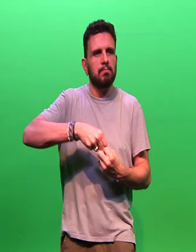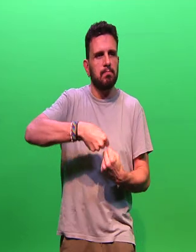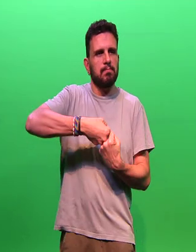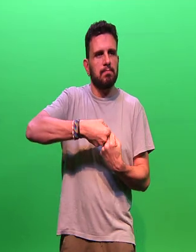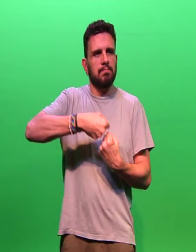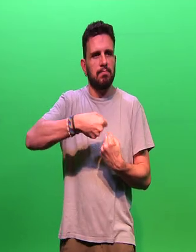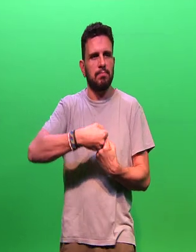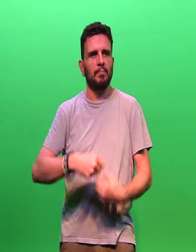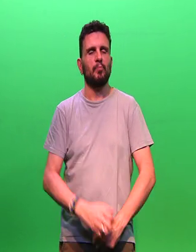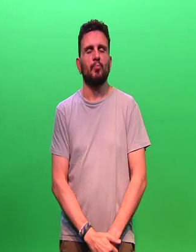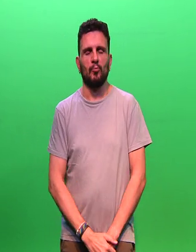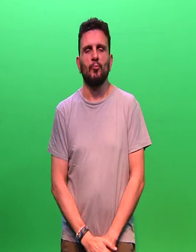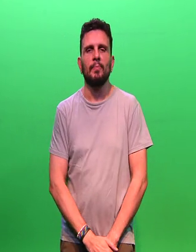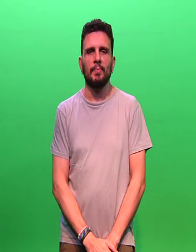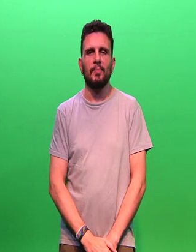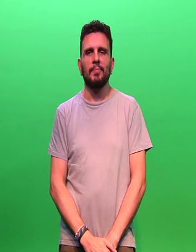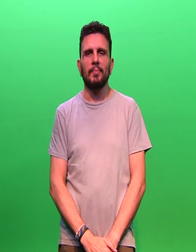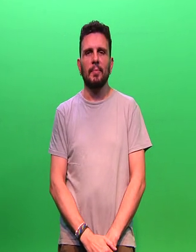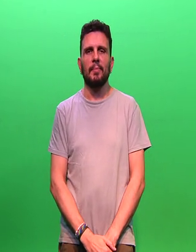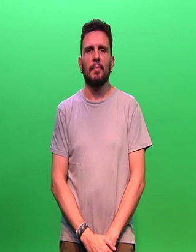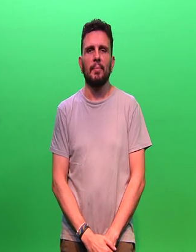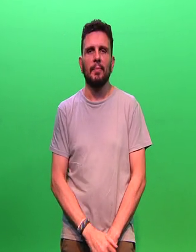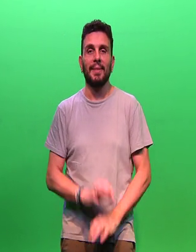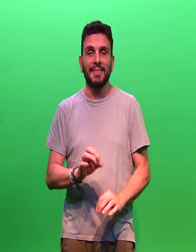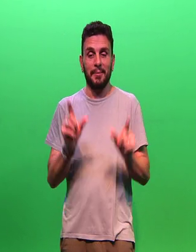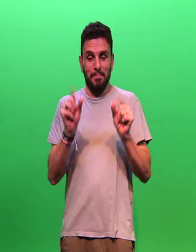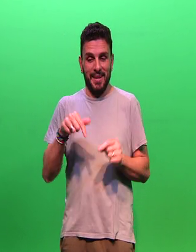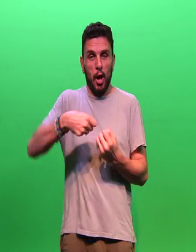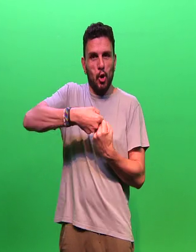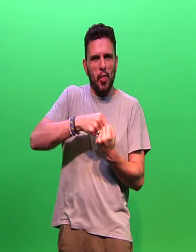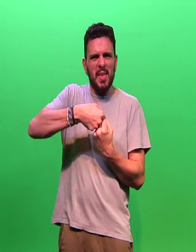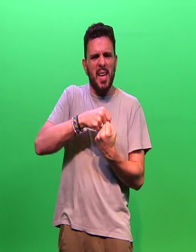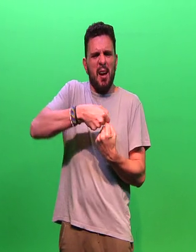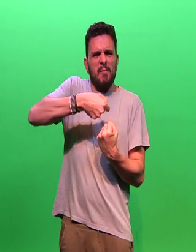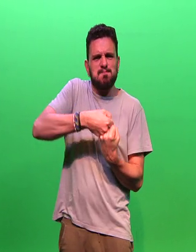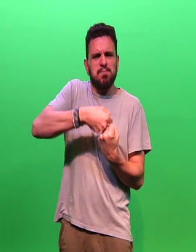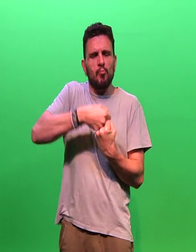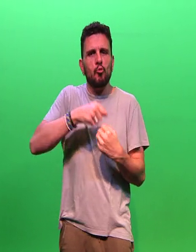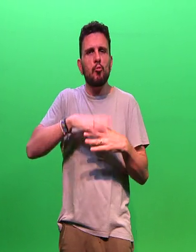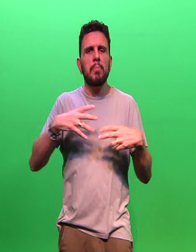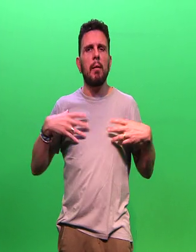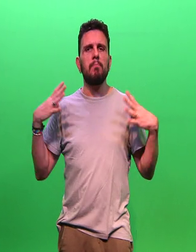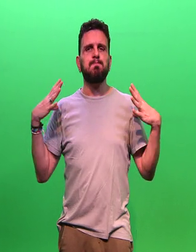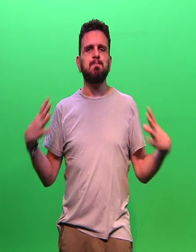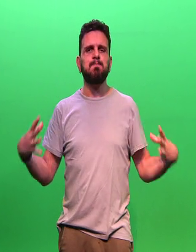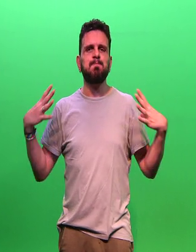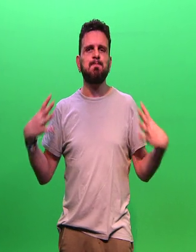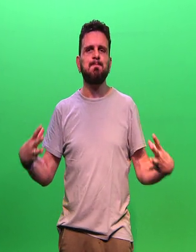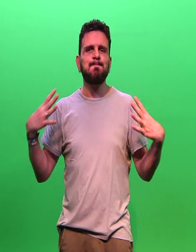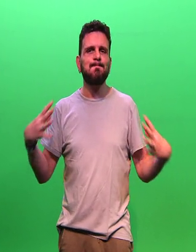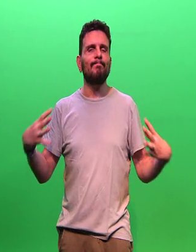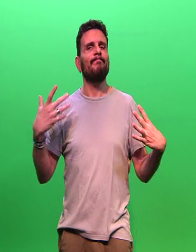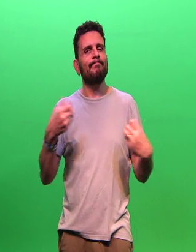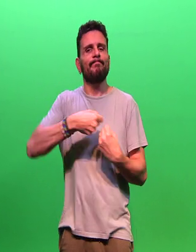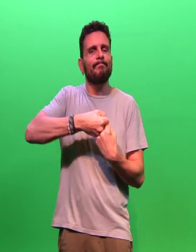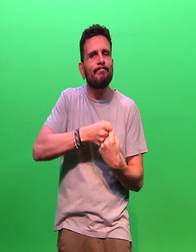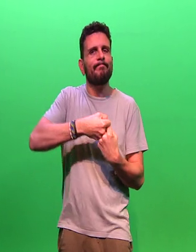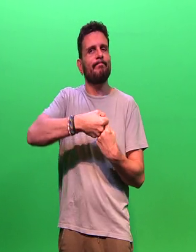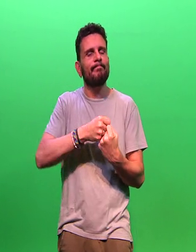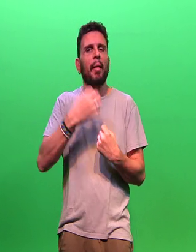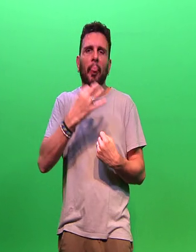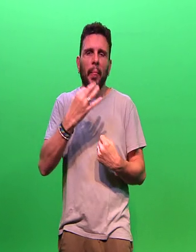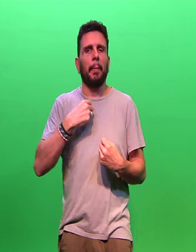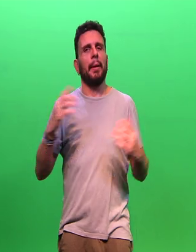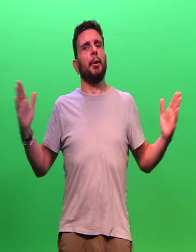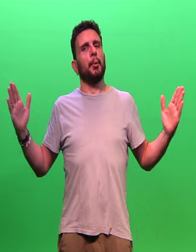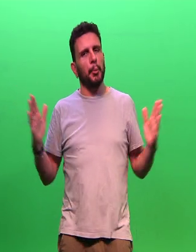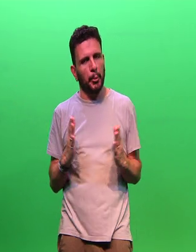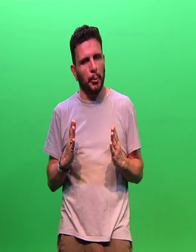El genoll? Si. Els genolls el tinc aixafats i sento que m'apreten, per culpa del meu pes.